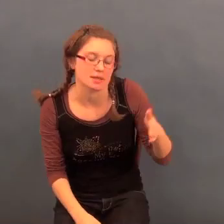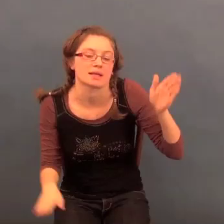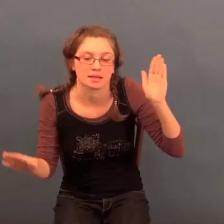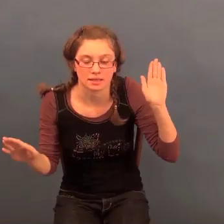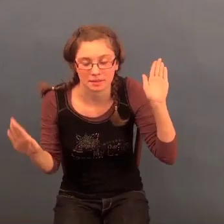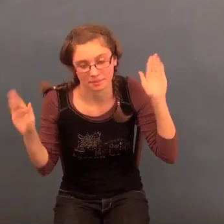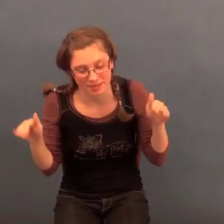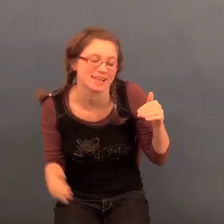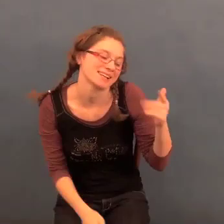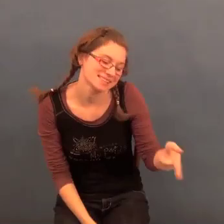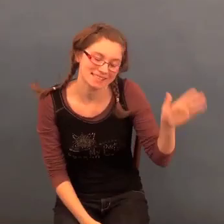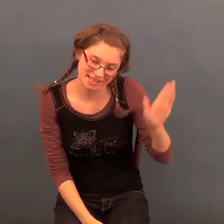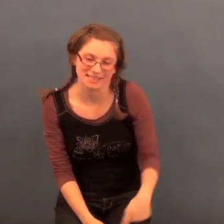Ptak śmieje się z niego.